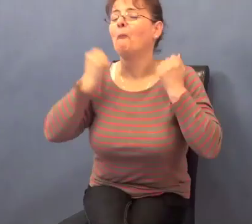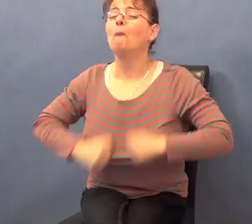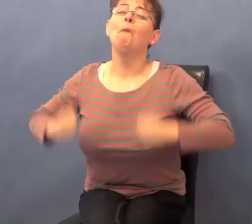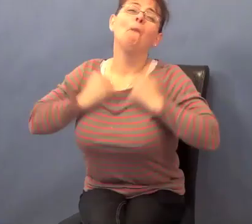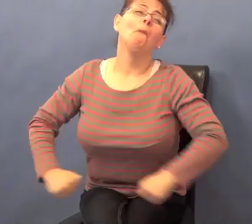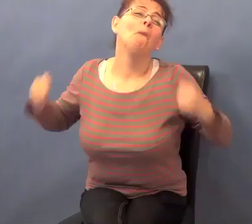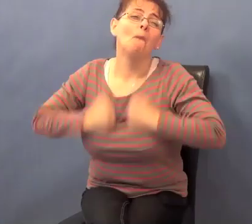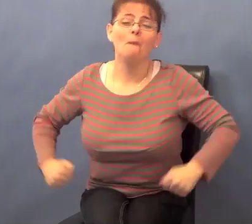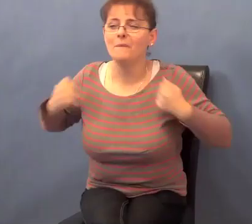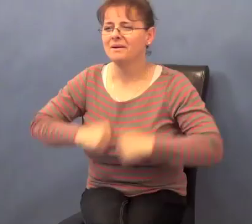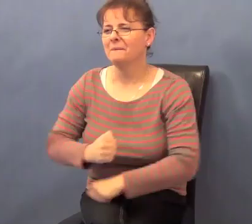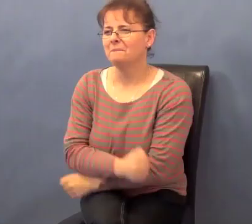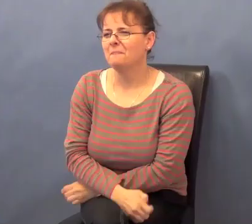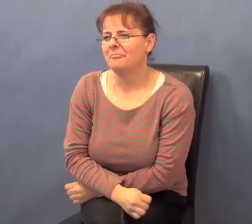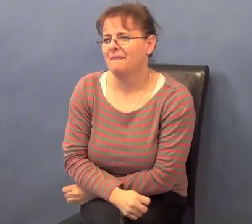Ty nie umiesz, zawsze jesteś ubrana.